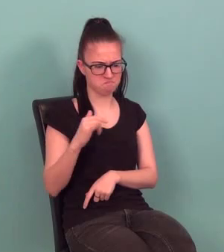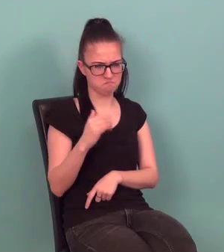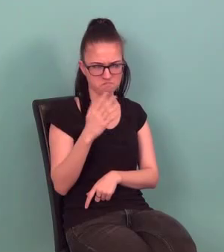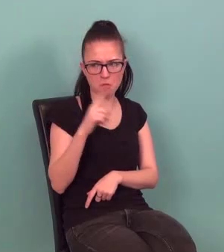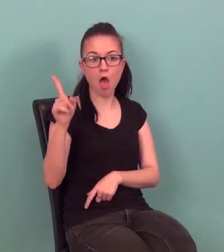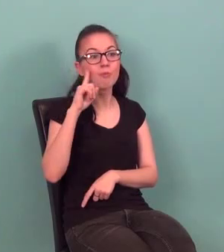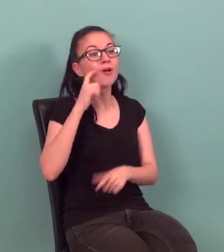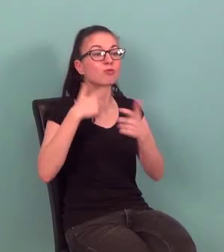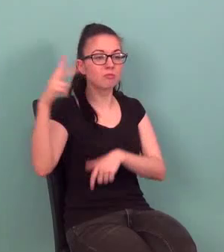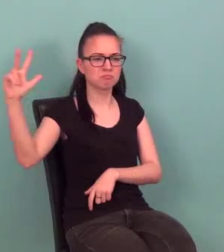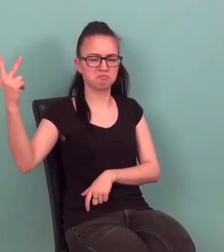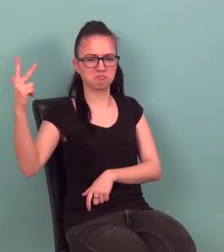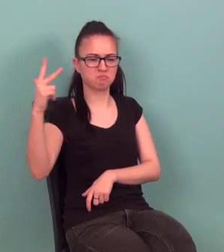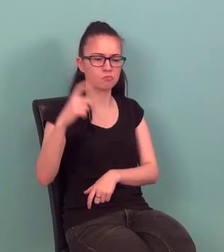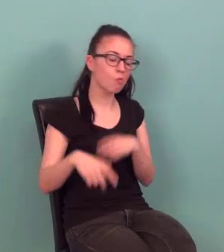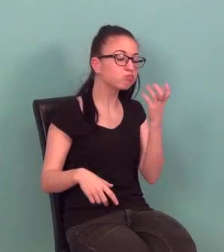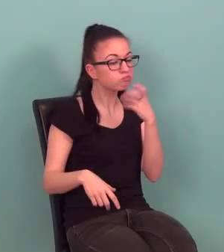Trzej chłopcy podchodzą gryząc gruszki.